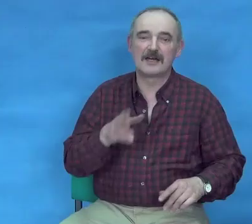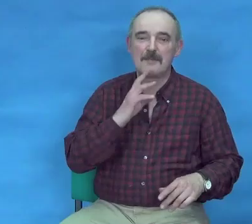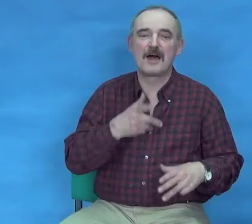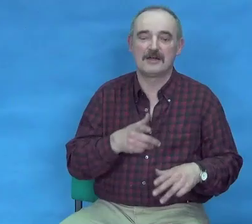Chyba.